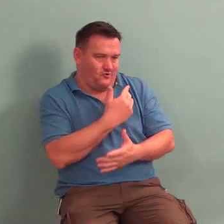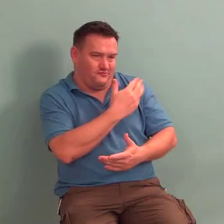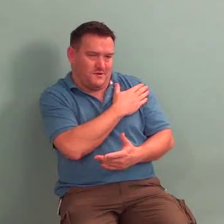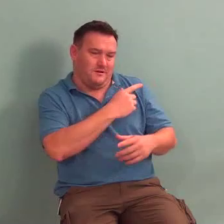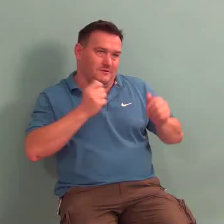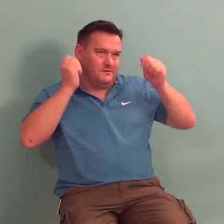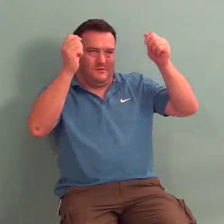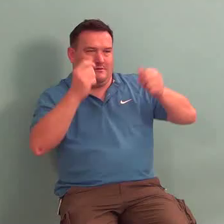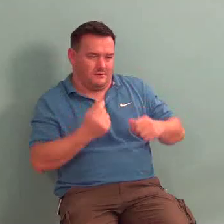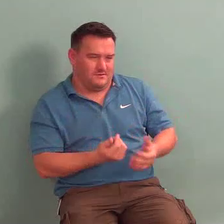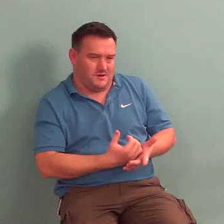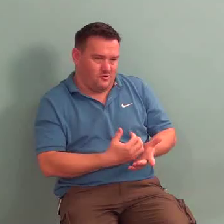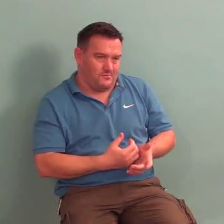Wkłada szybę i w ten sposób zarabia.